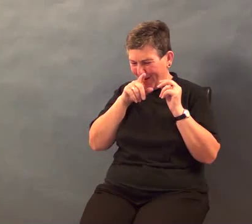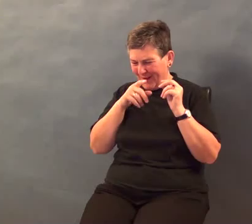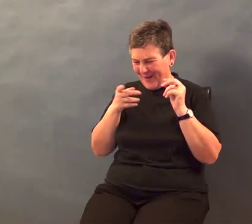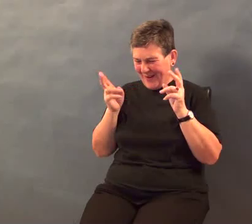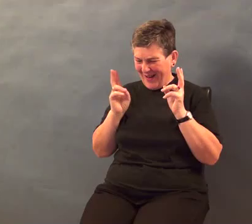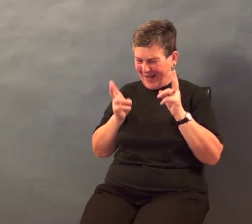Kaczka...